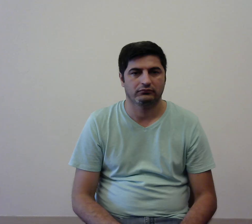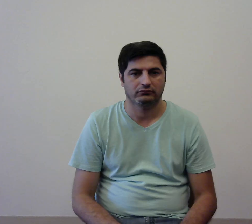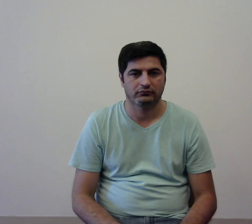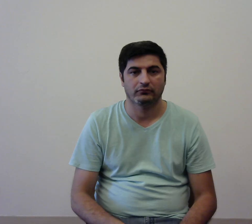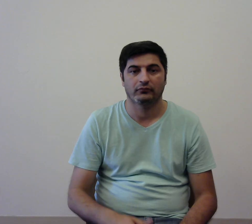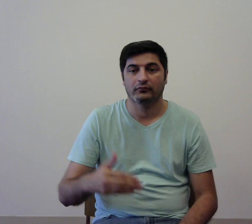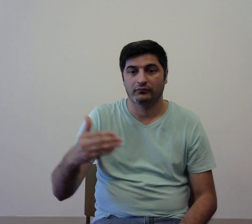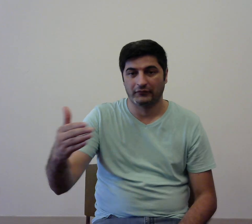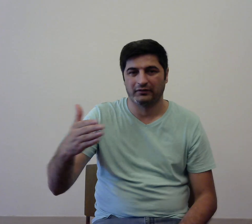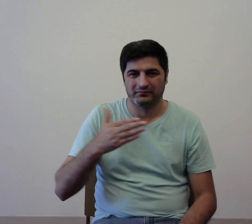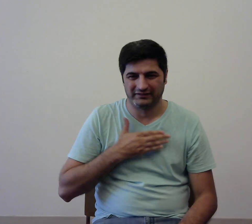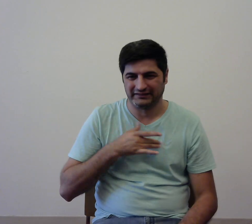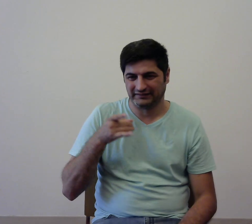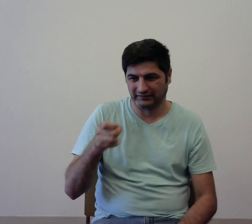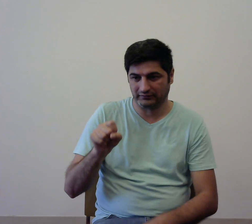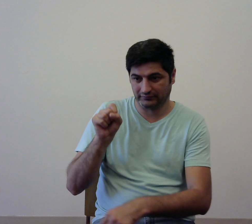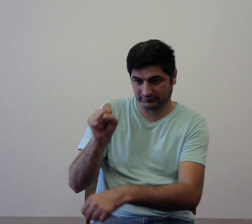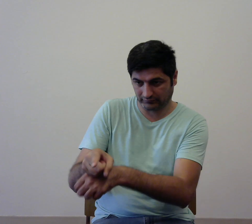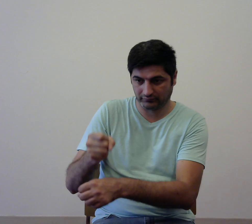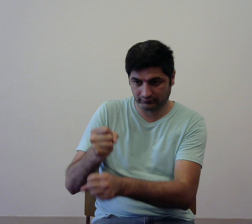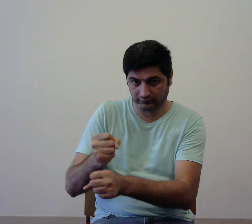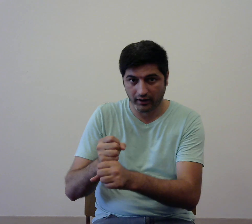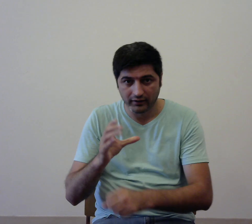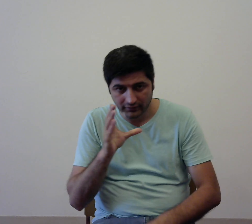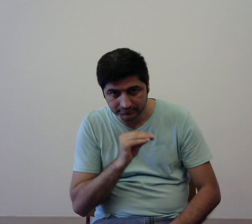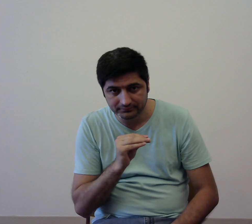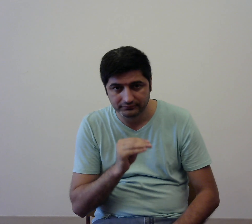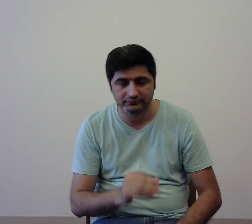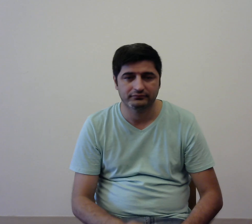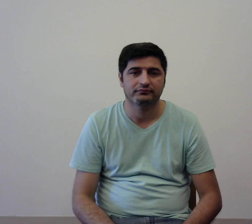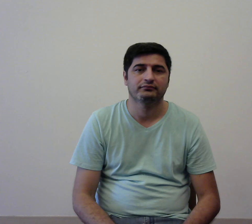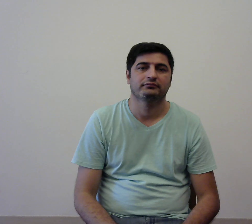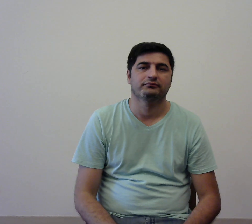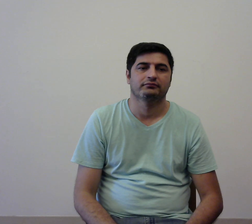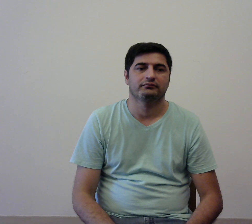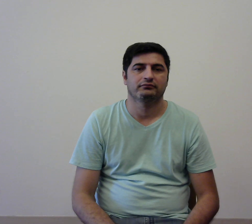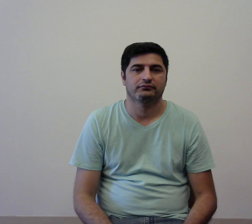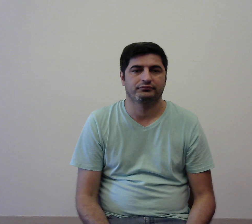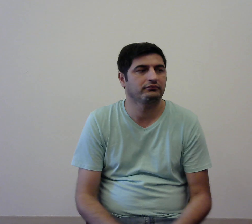Siz mənə taksi sifariş edə bilərsinizmi?